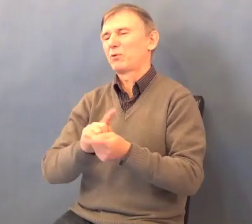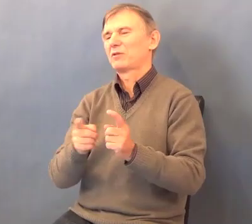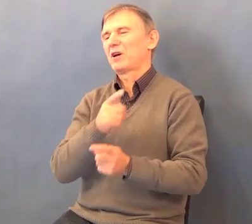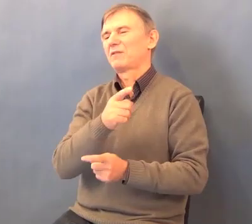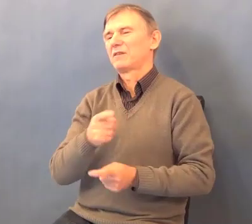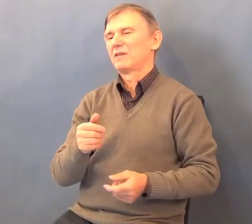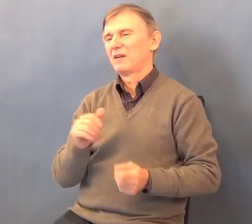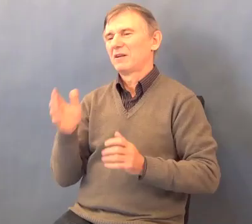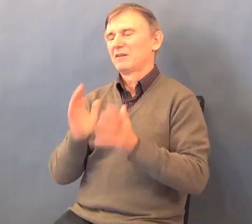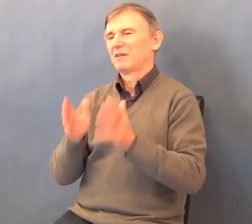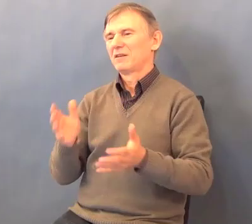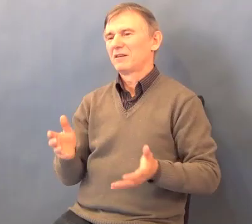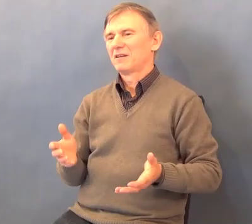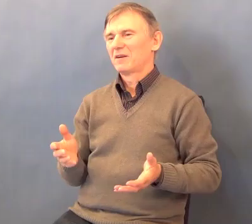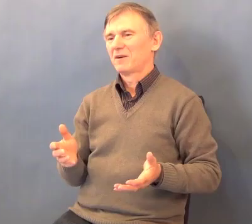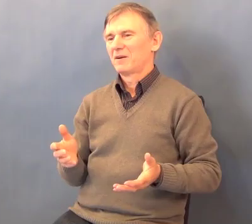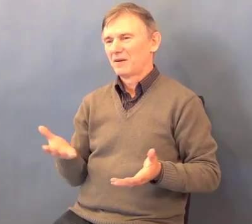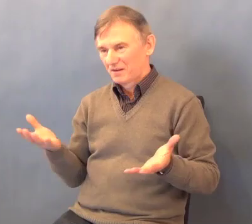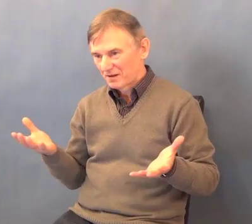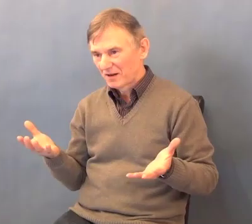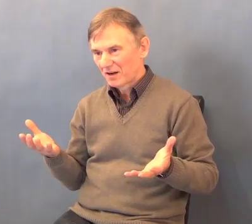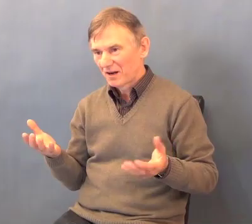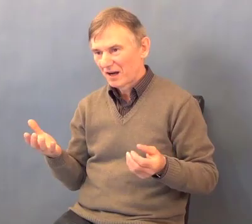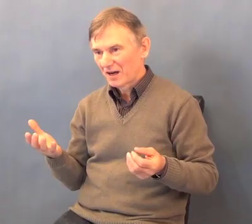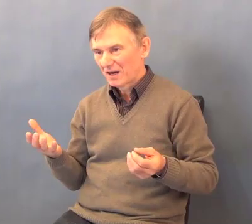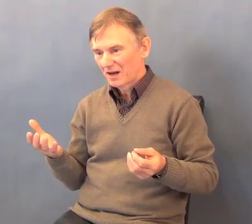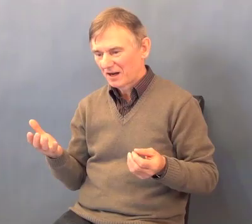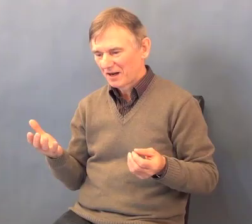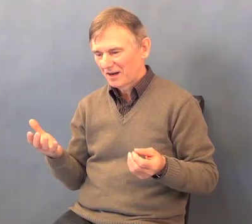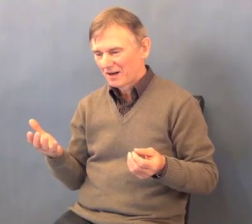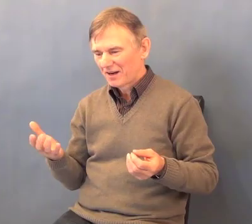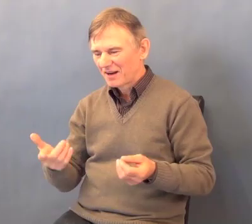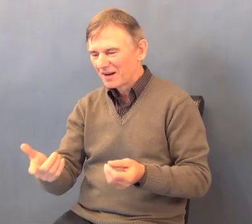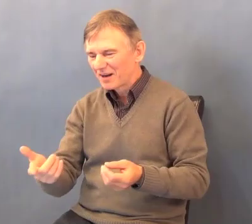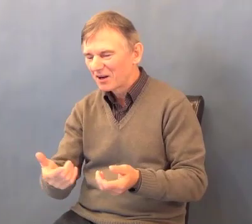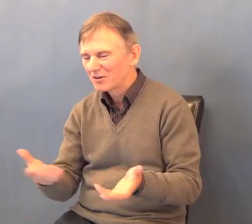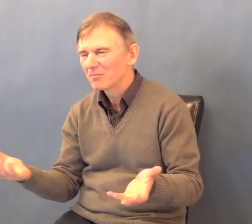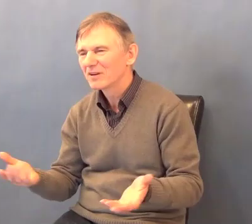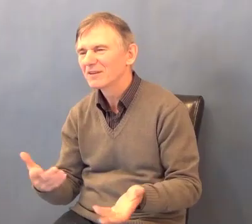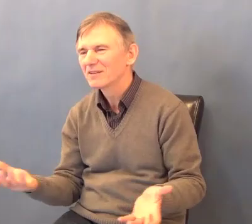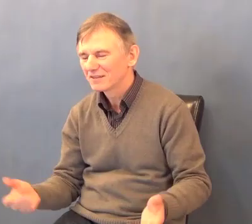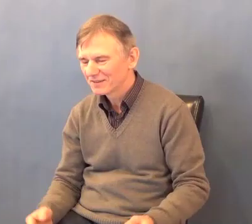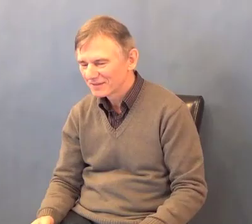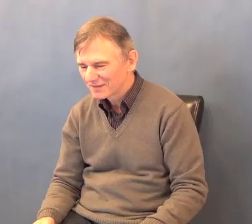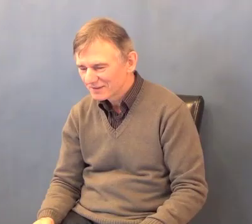Spotkać się tam, pomigać.